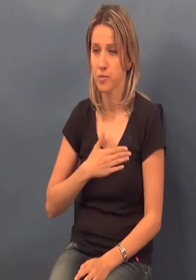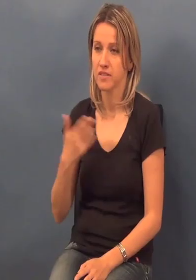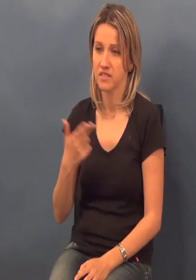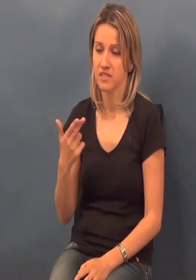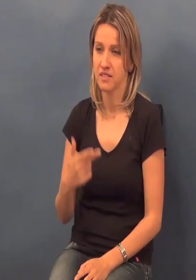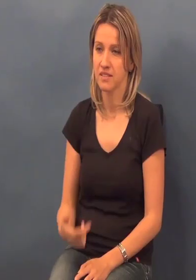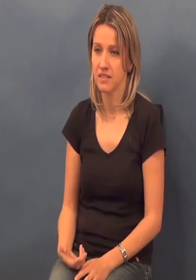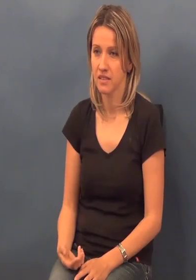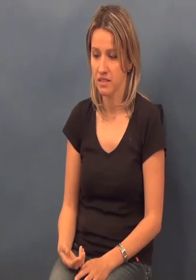Sobota, niedziela.